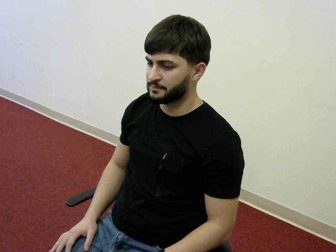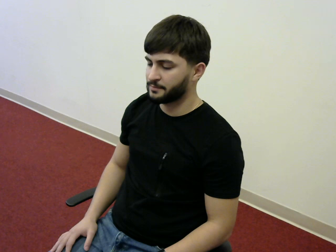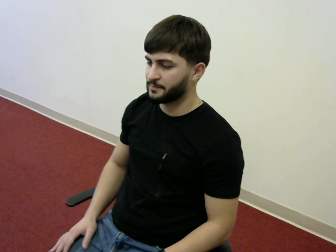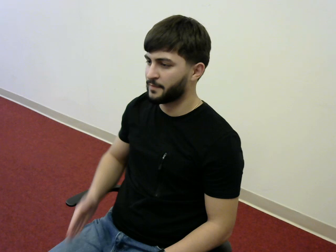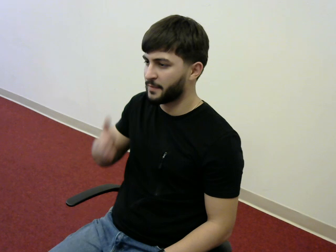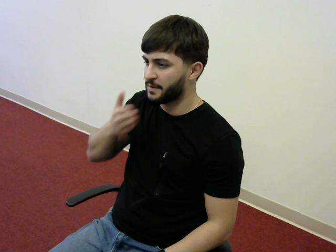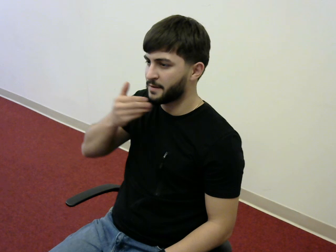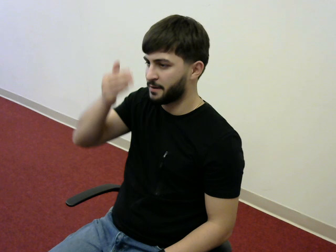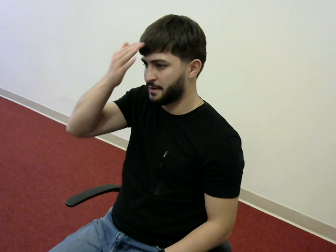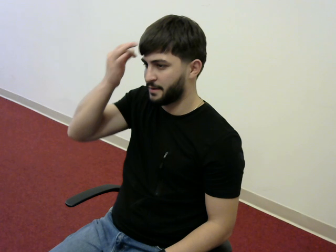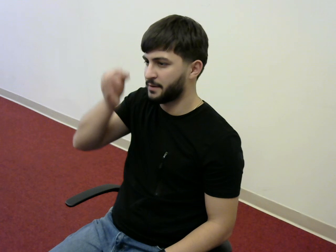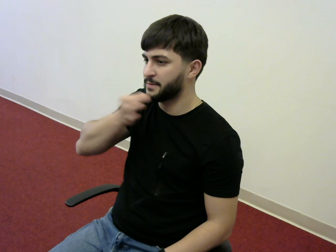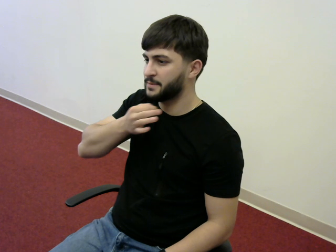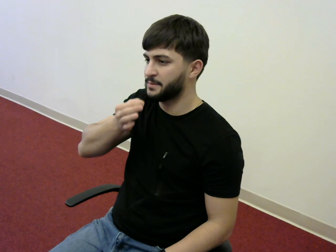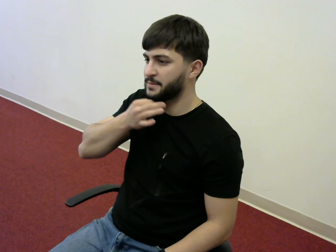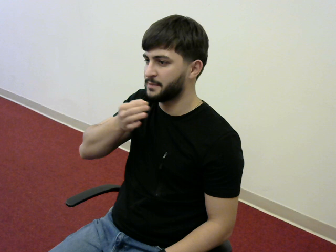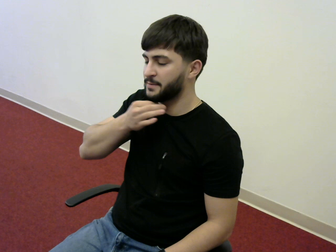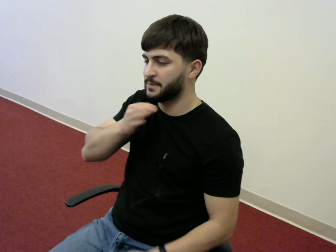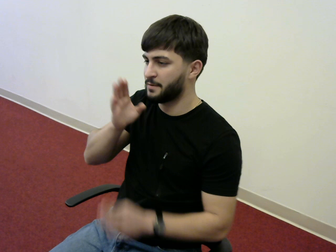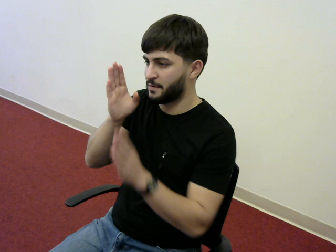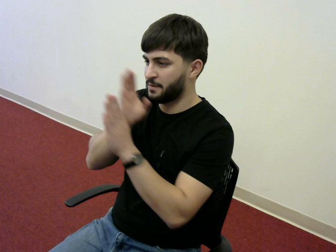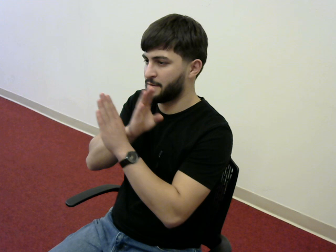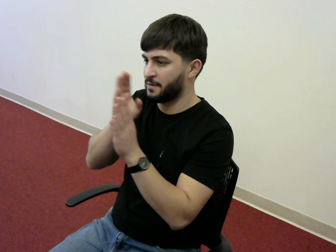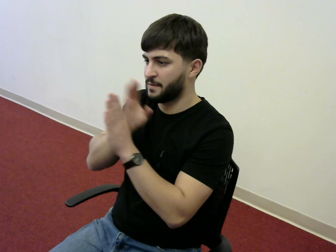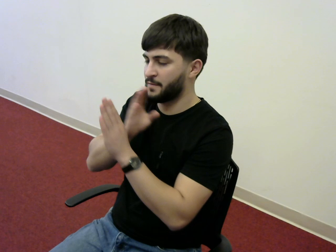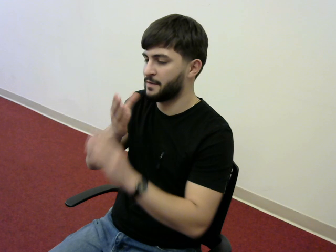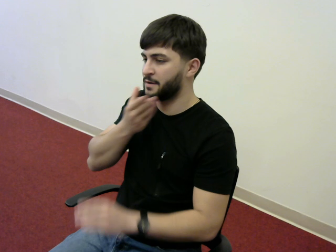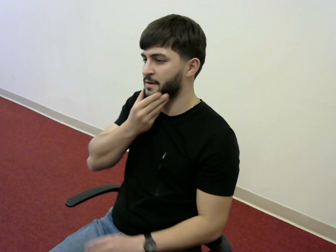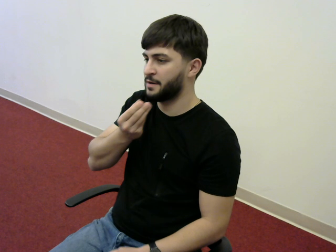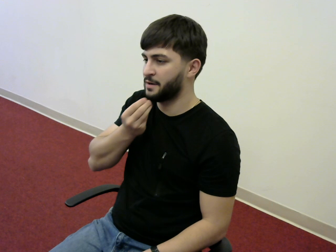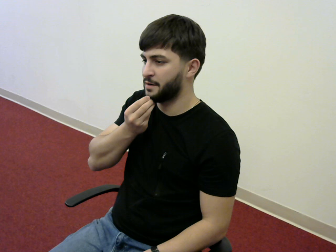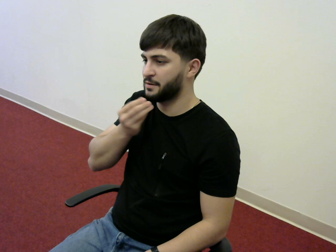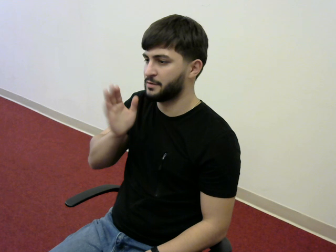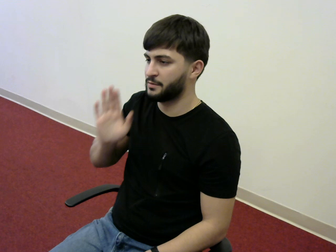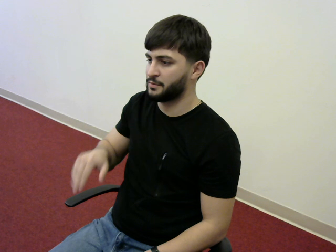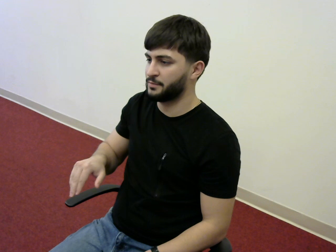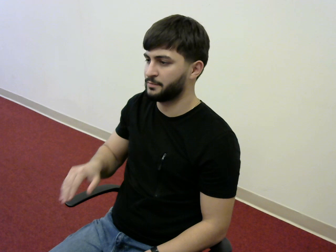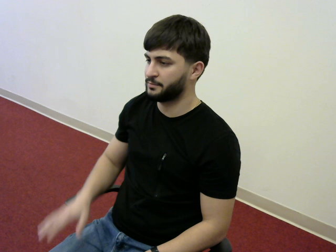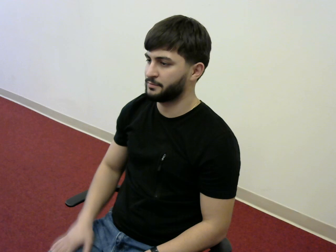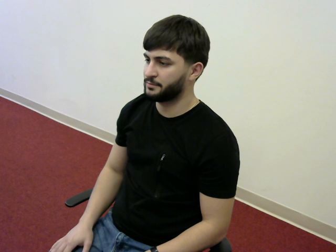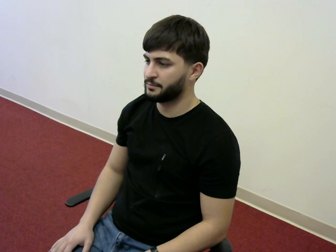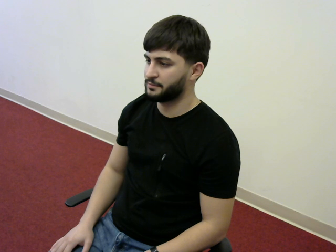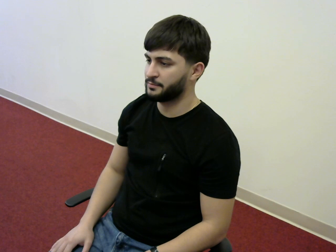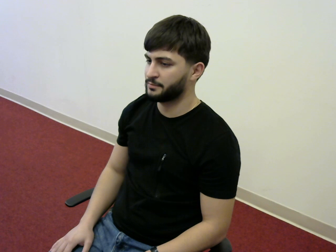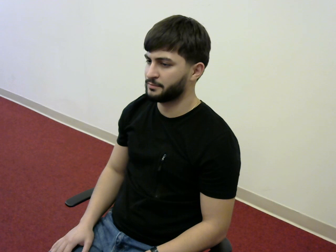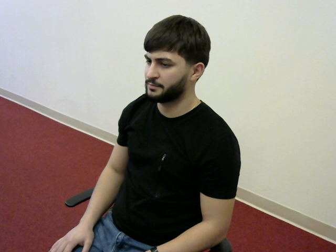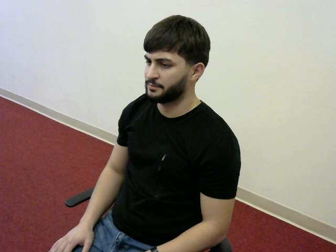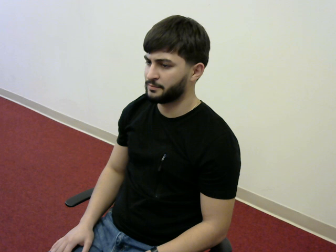Yazda havalar qəşəng olur